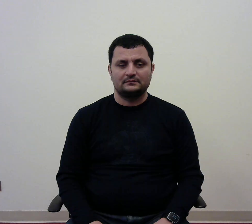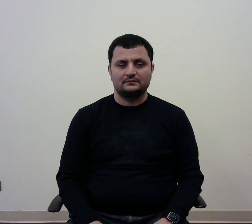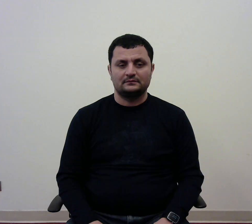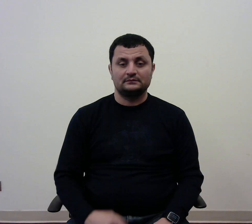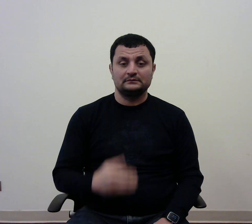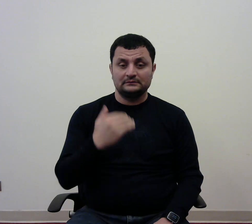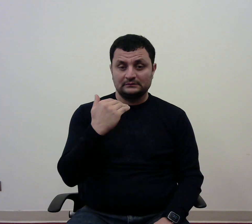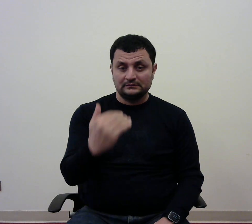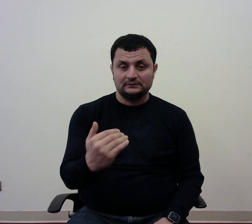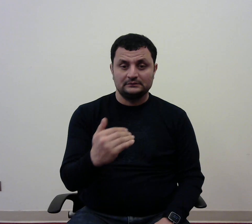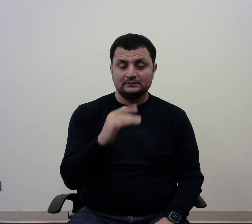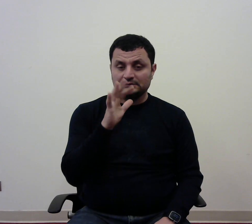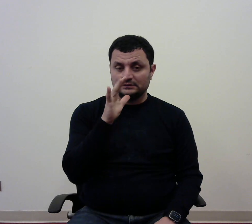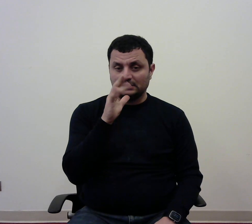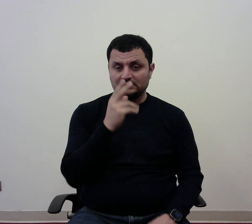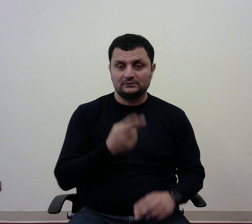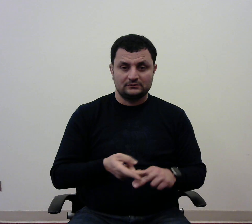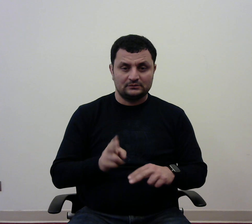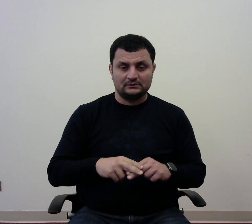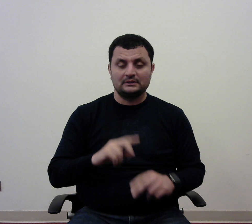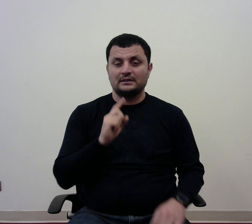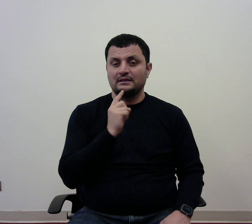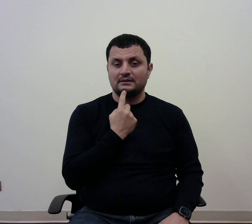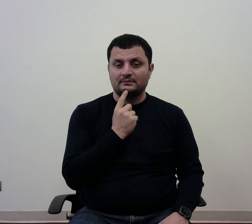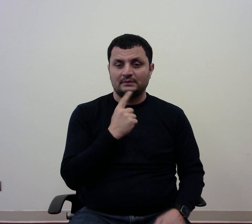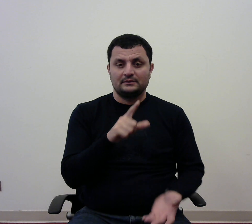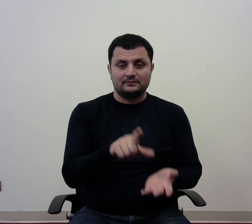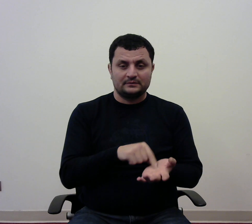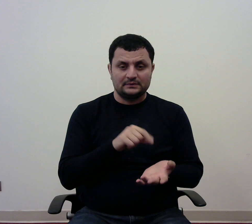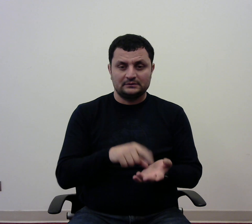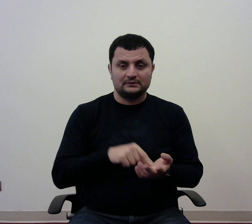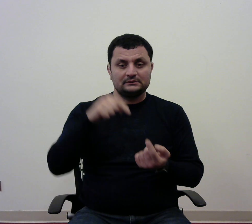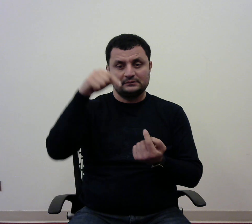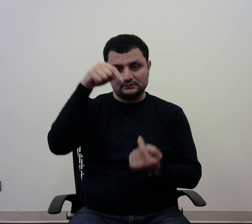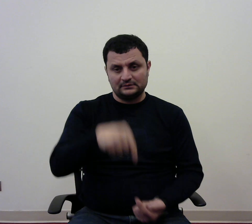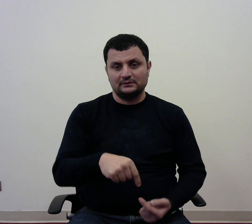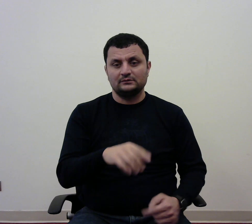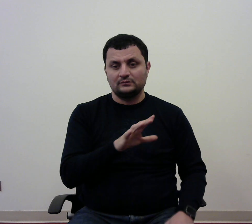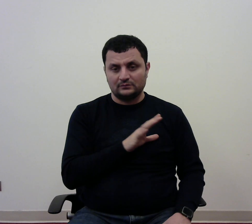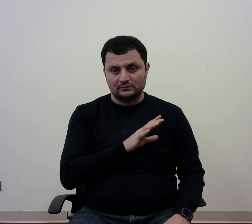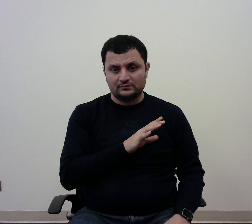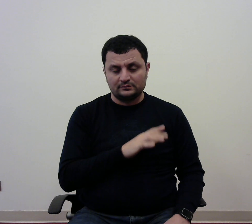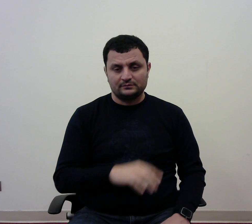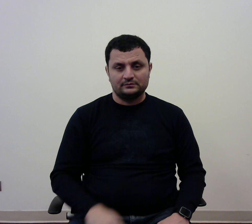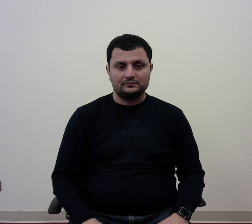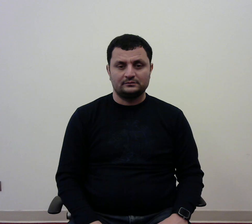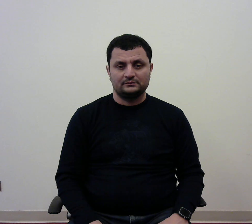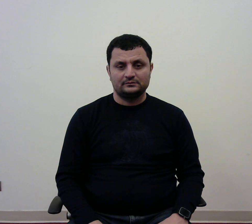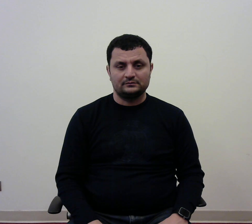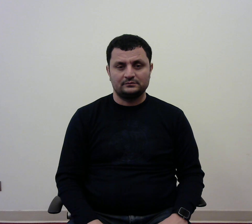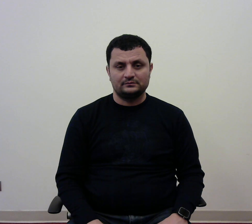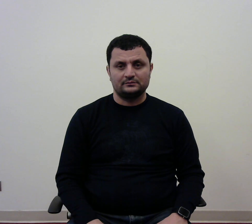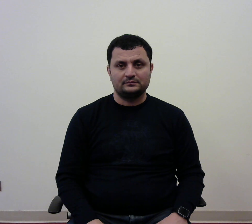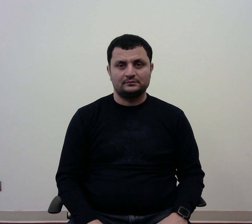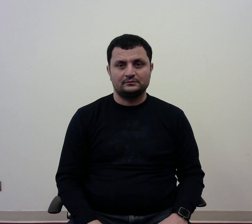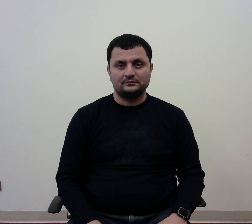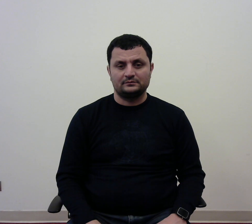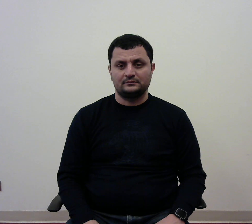Sizə yaşa görə əmək pensiyası təyin olunub